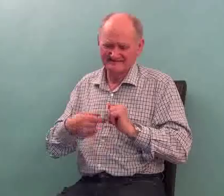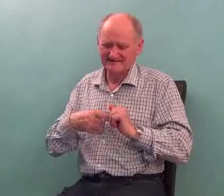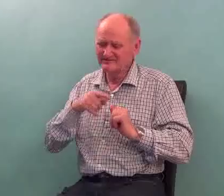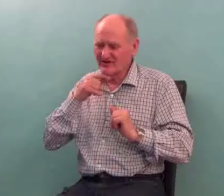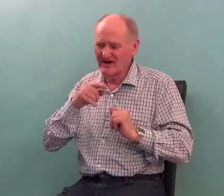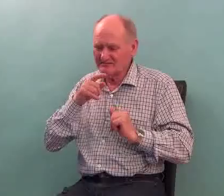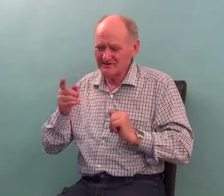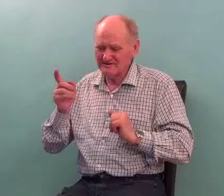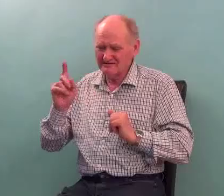Nie, ty kłamiesz.